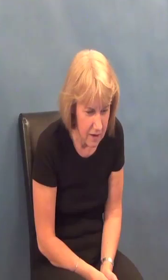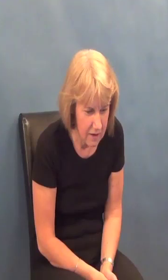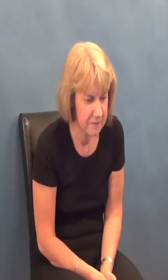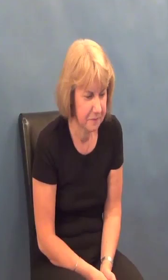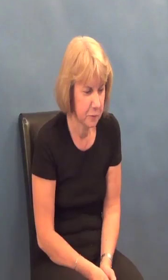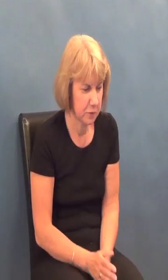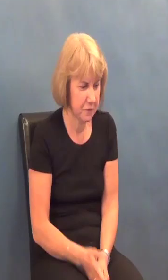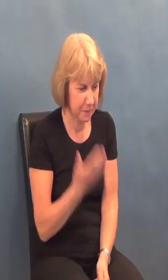Już wiem.